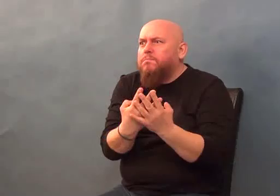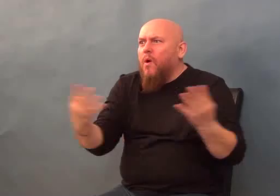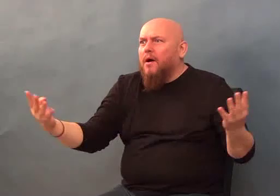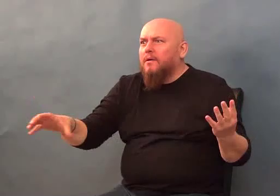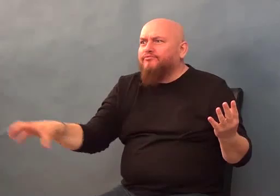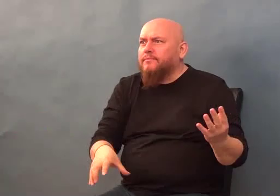Ukradli.